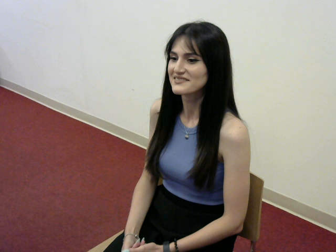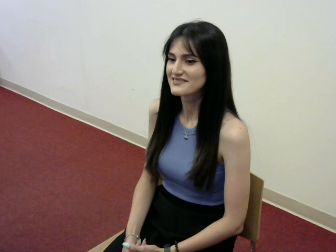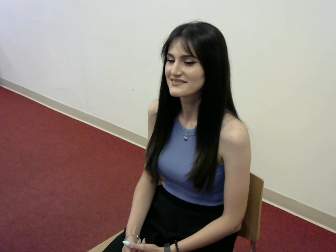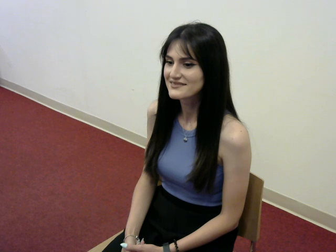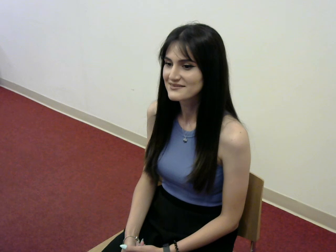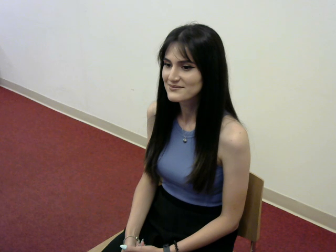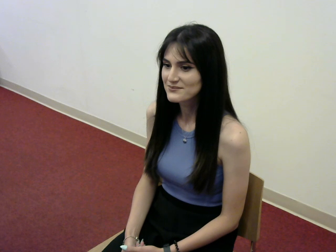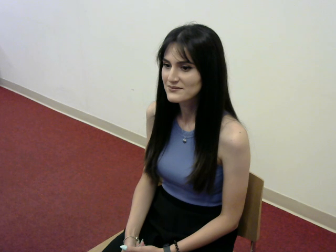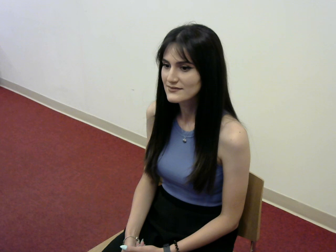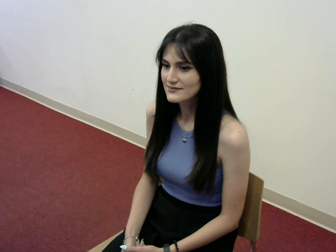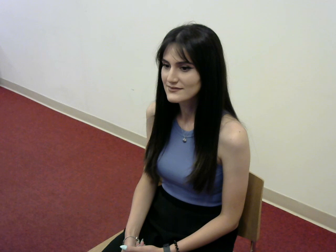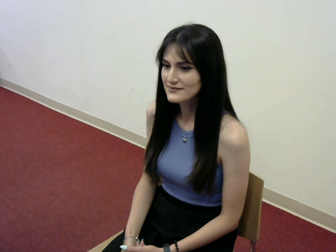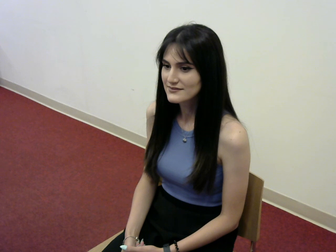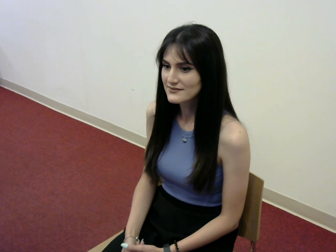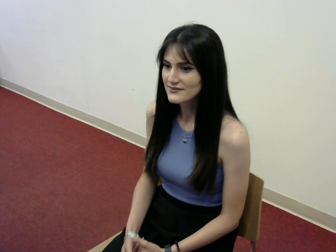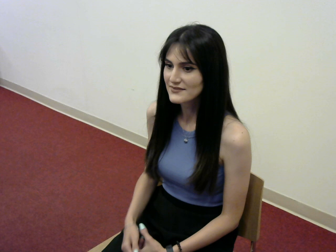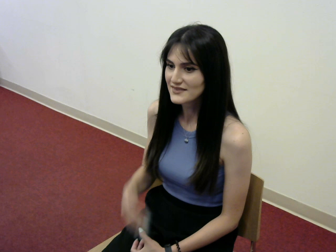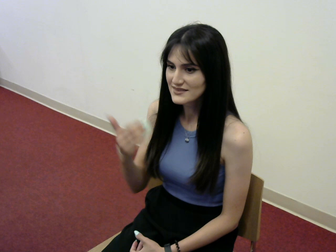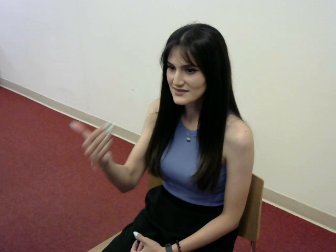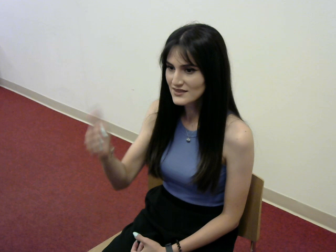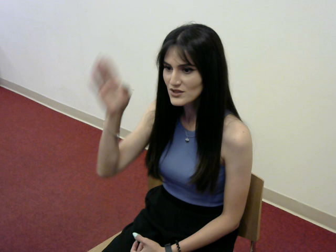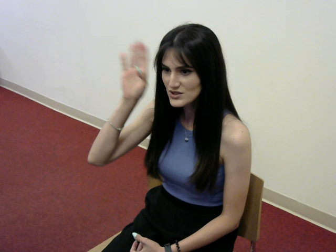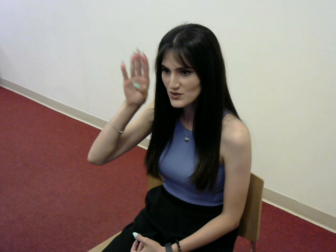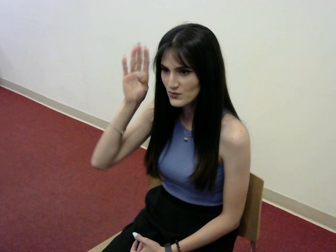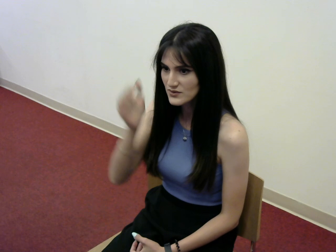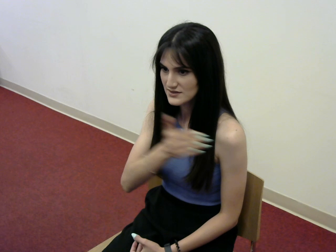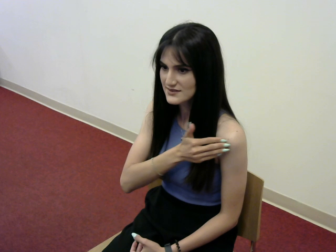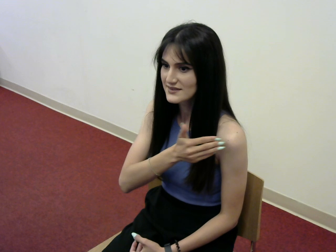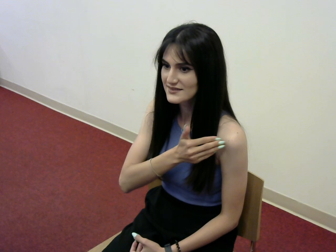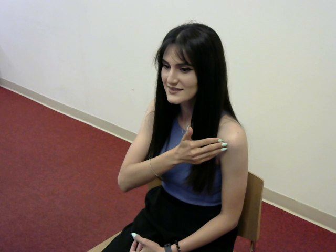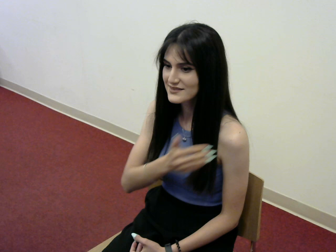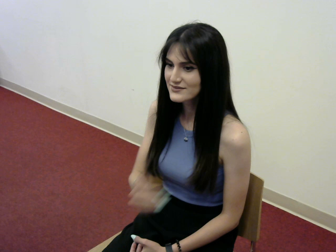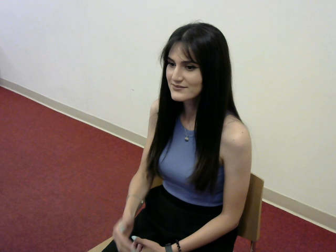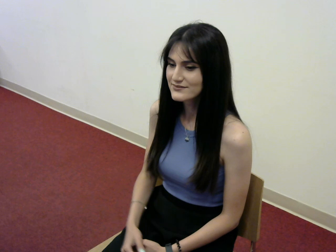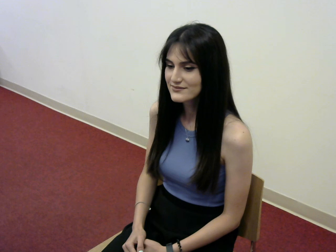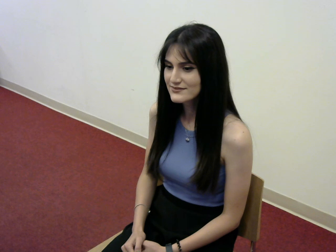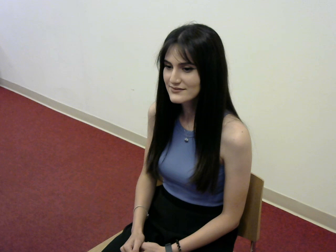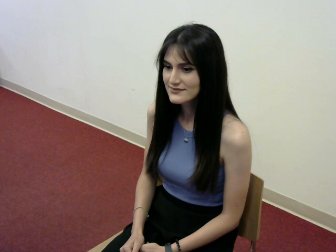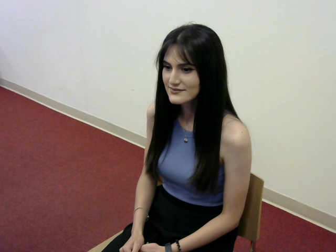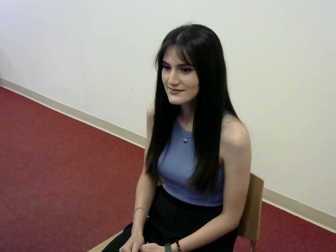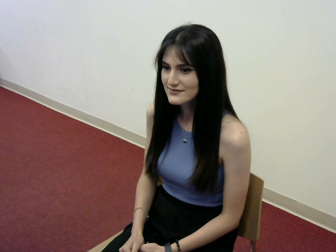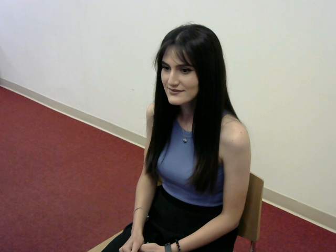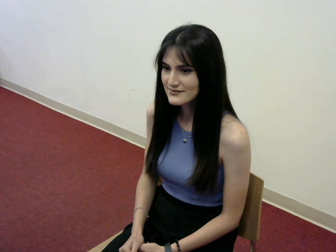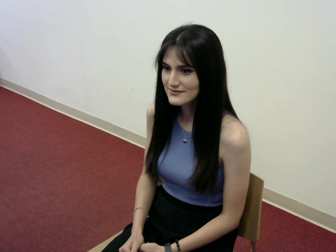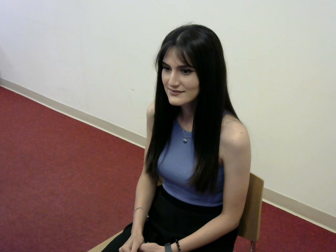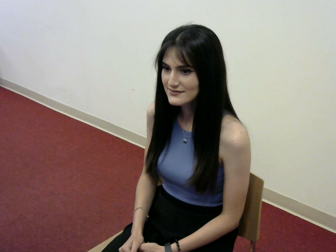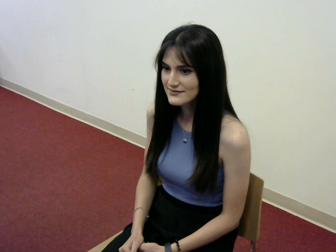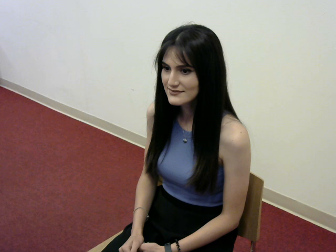Siz su istəyirsiniz?